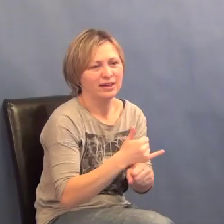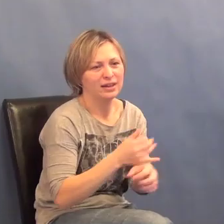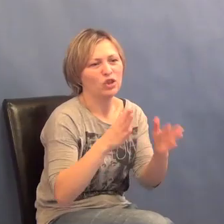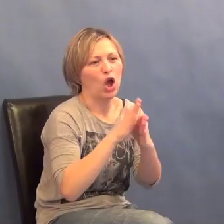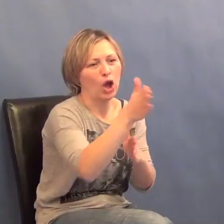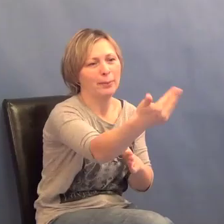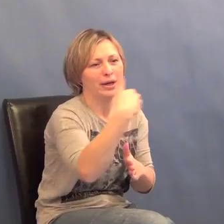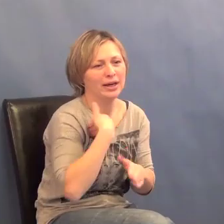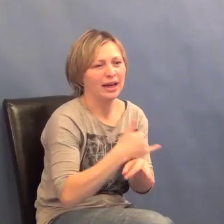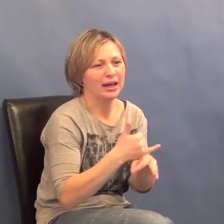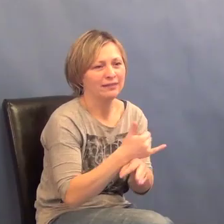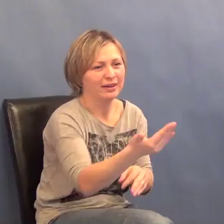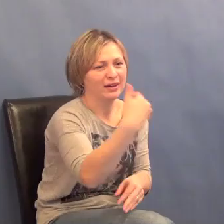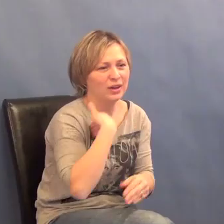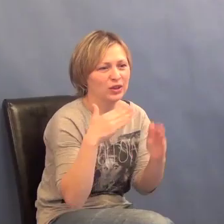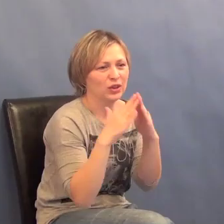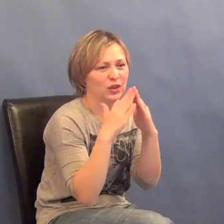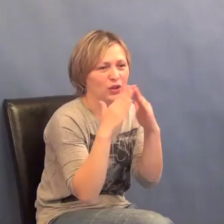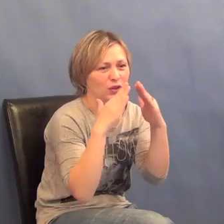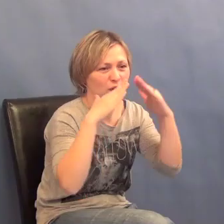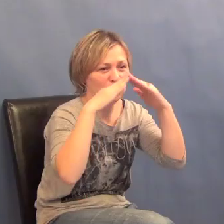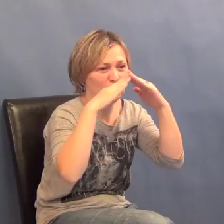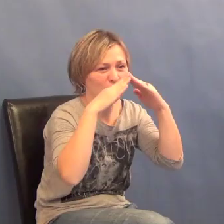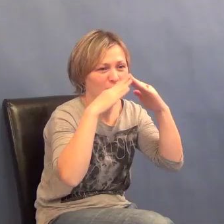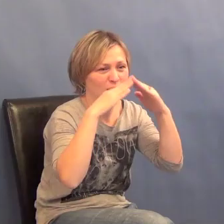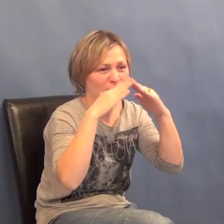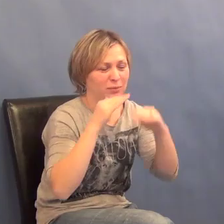Wpadniesz do mnie do domu na kawę.